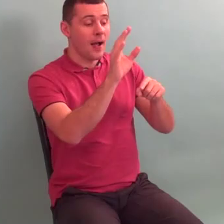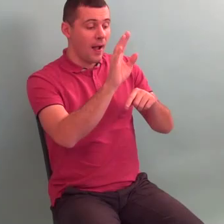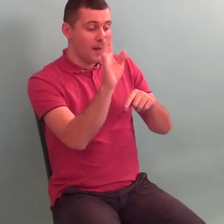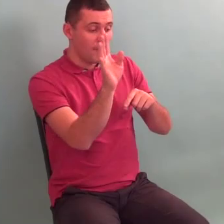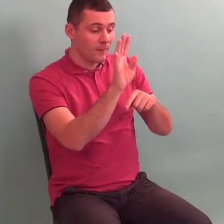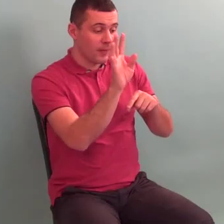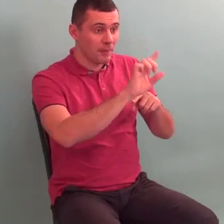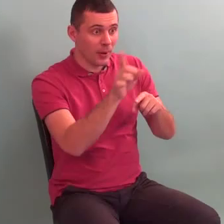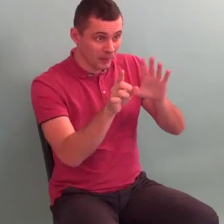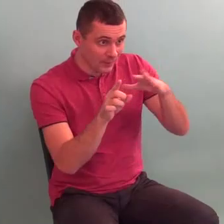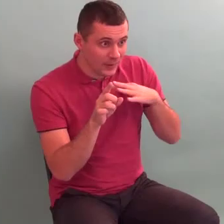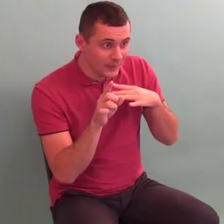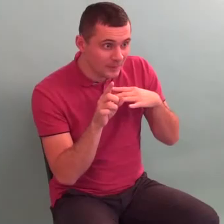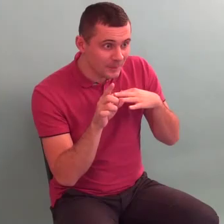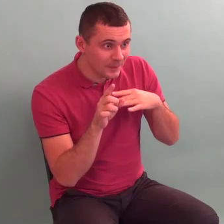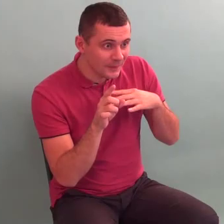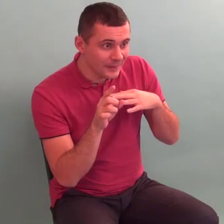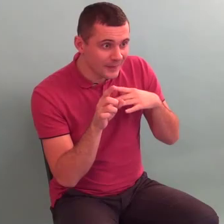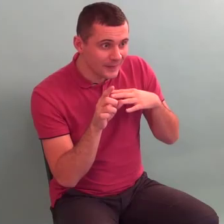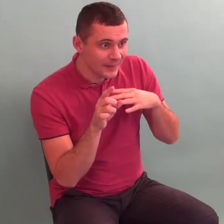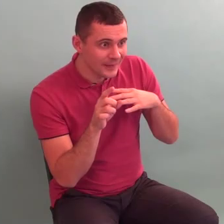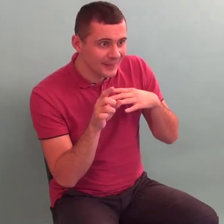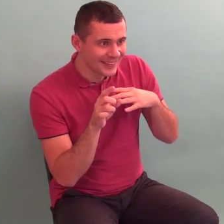Czy jesteś wolna po czwartej?